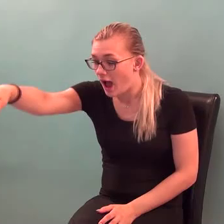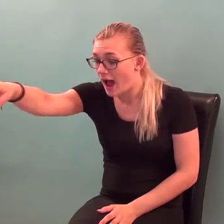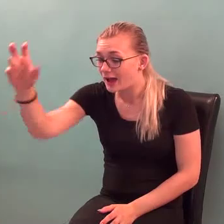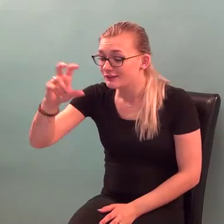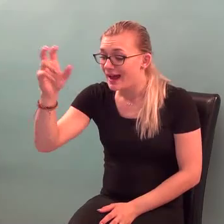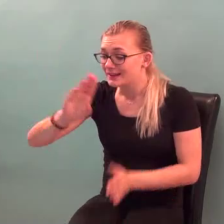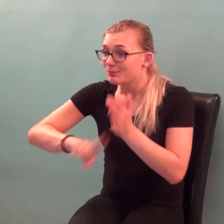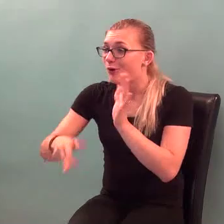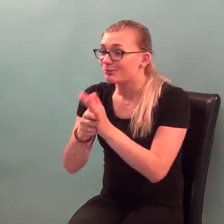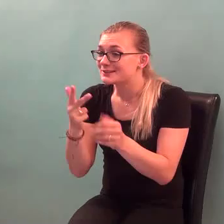A w czwartek po osiemnastej trzydzieści?